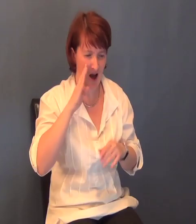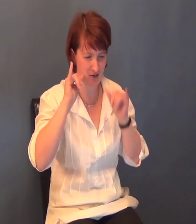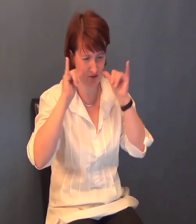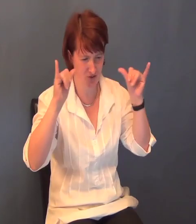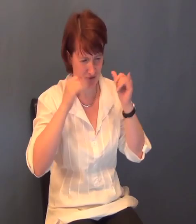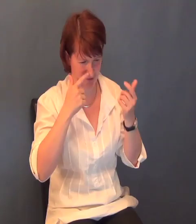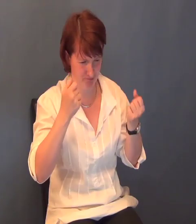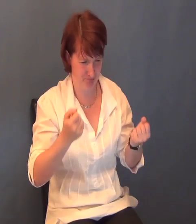Ciężko...